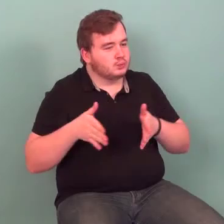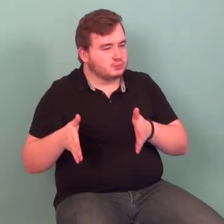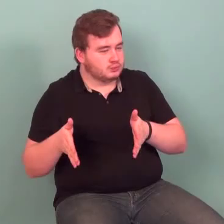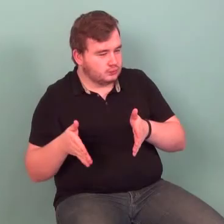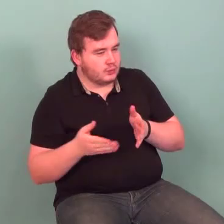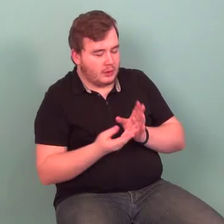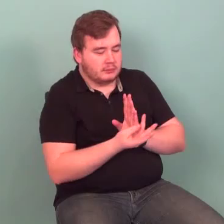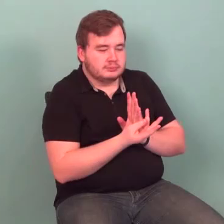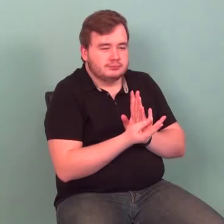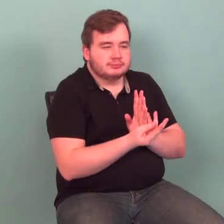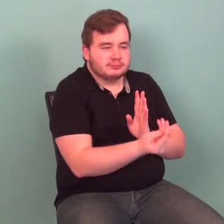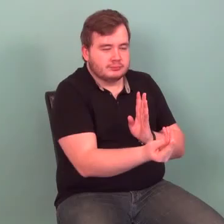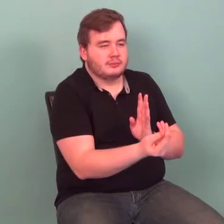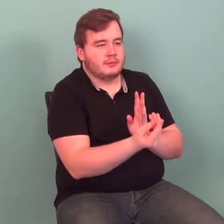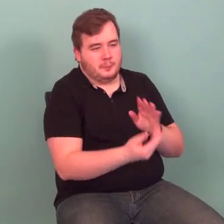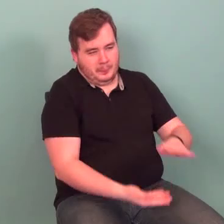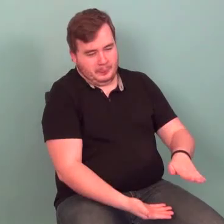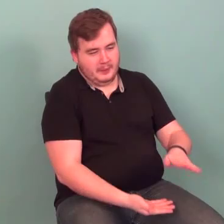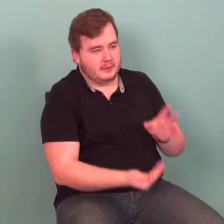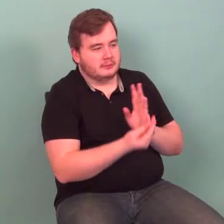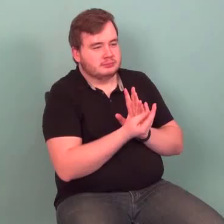Płot jest niski.